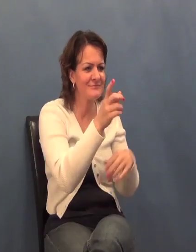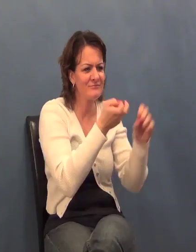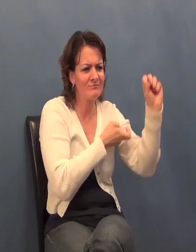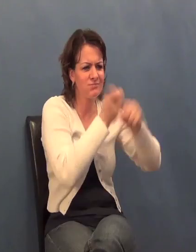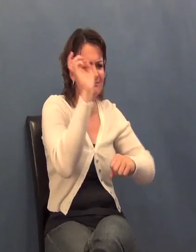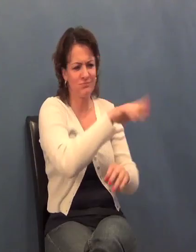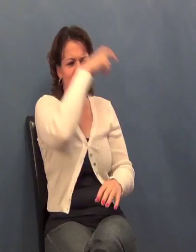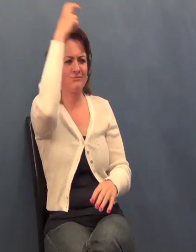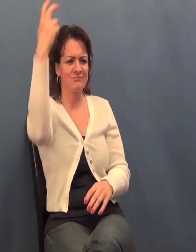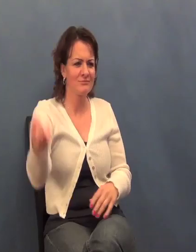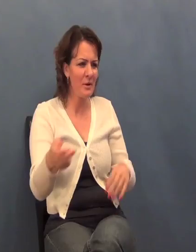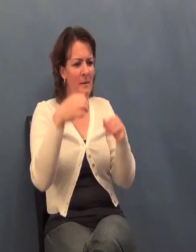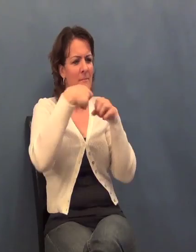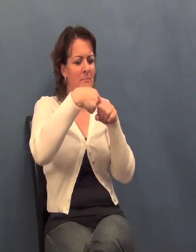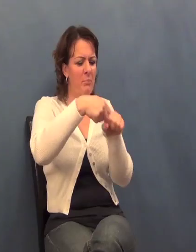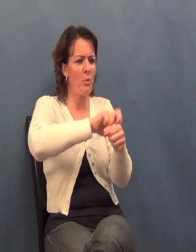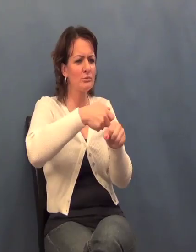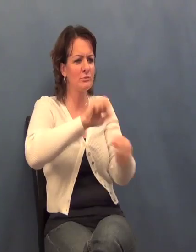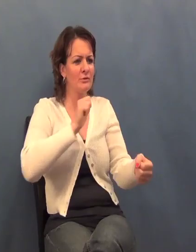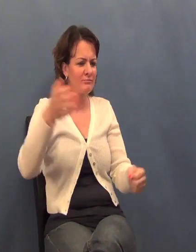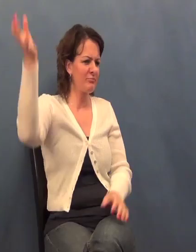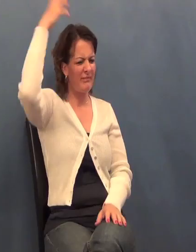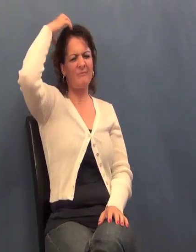Wylatuje i upada, a na głowie ma puszkę.